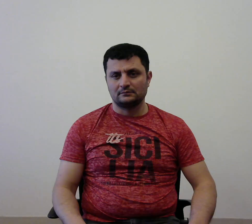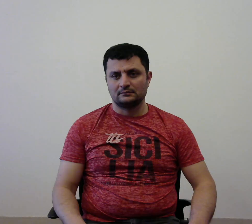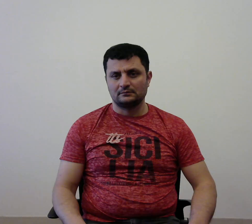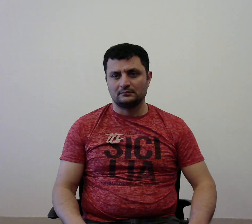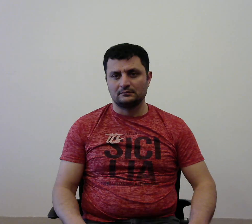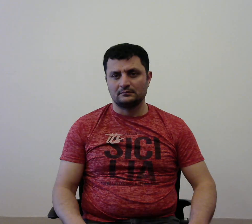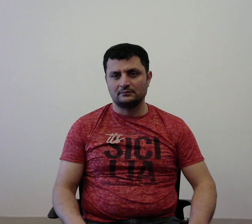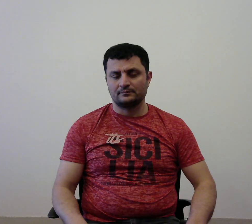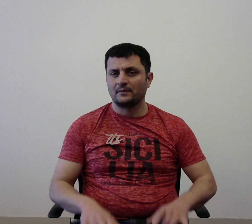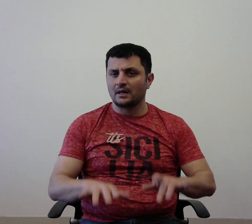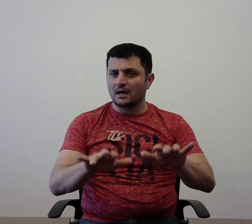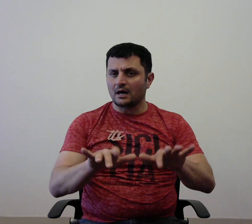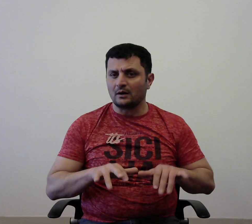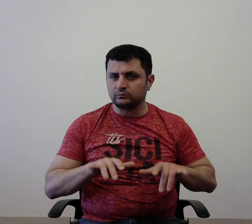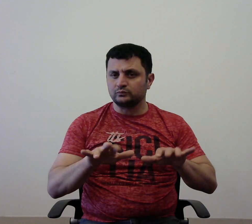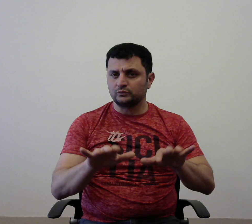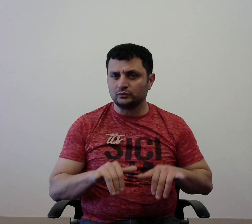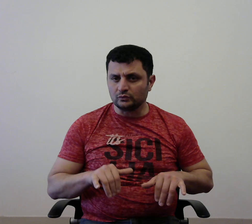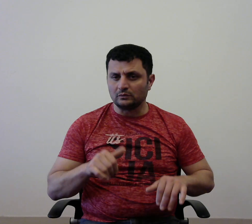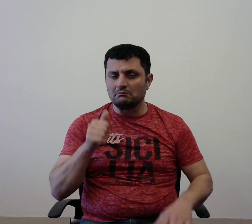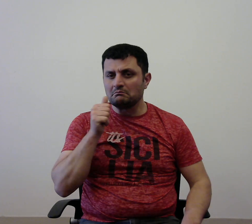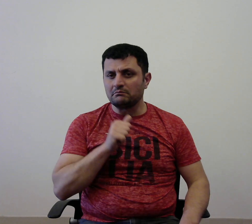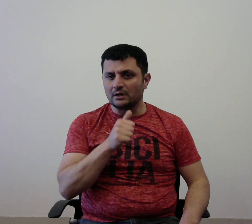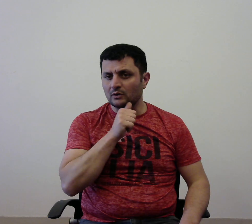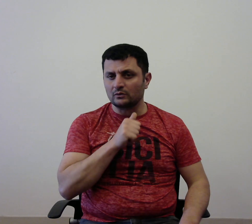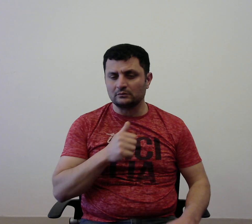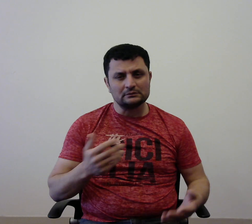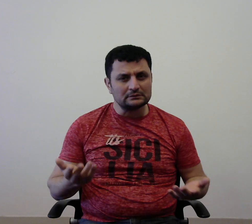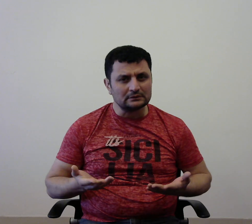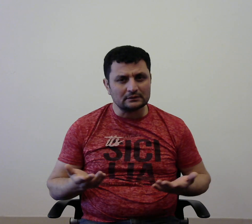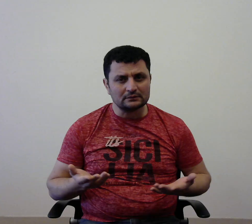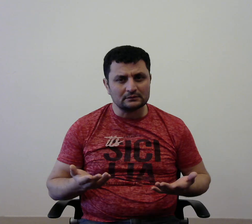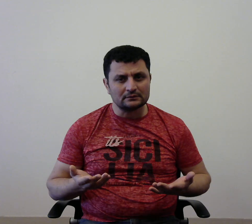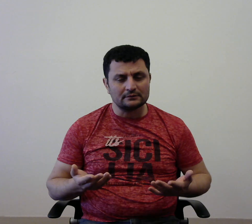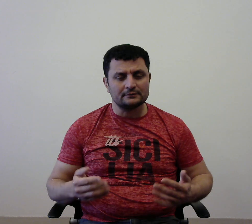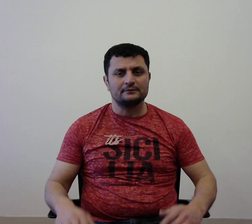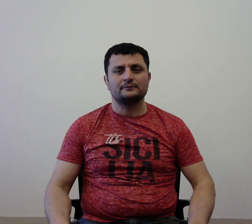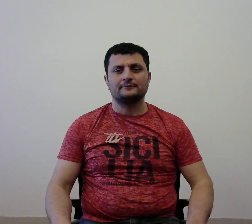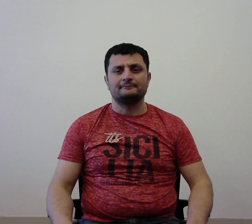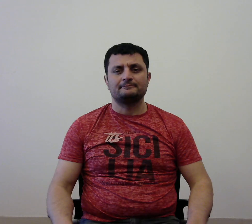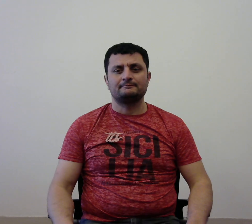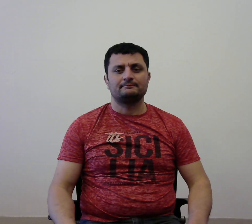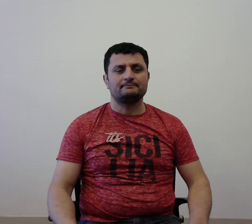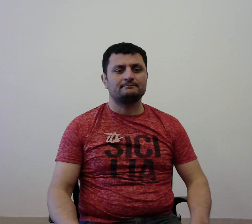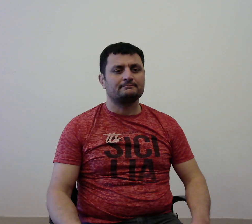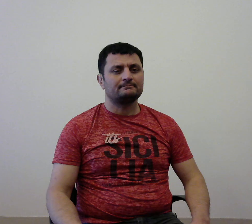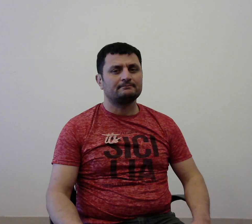Kompüterin parolu nədir?